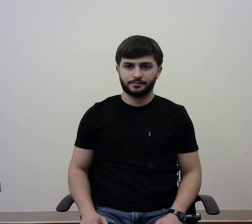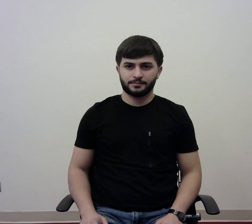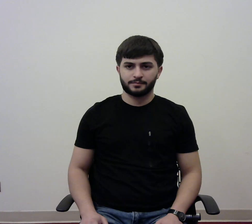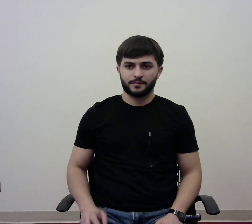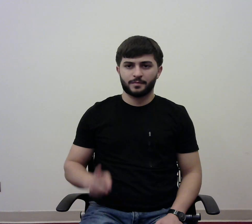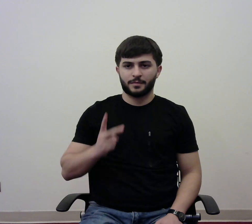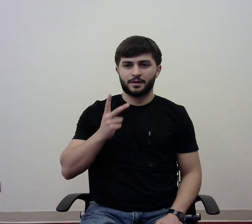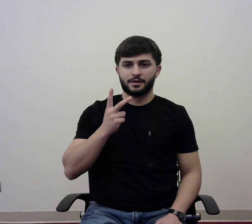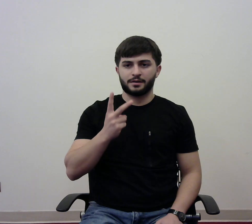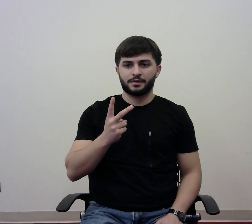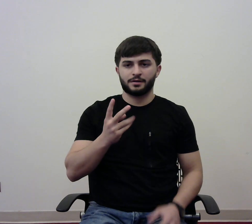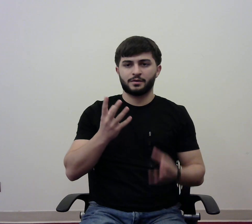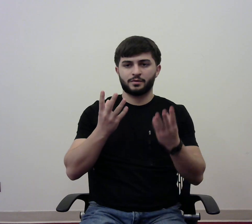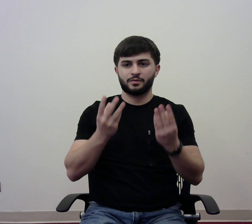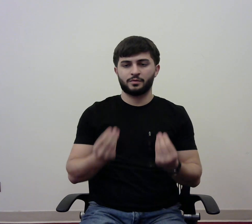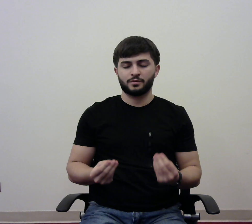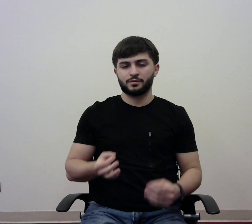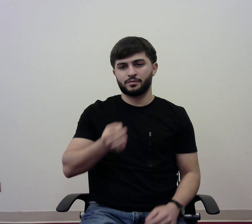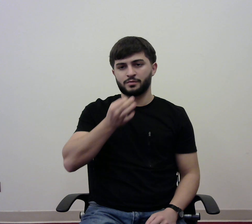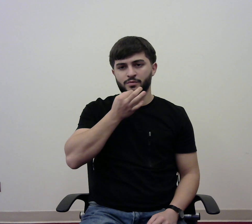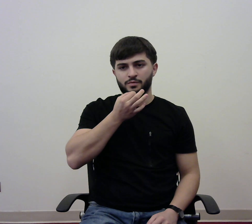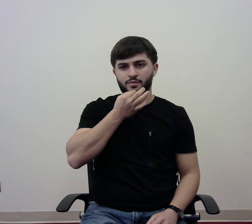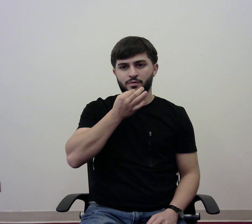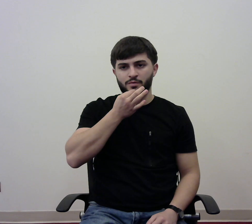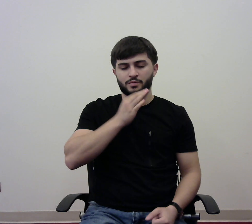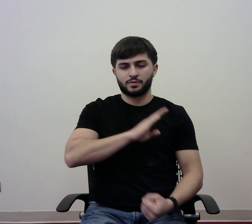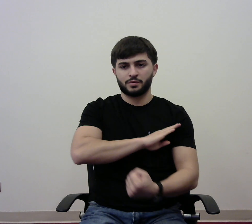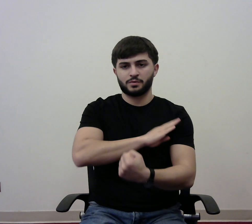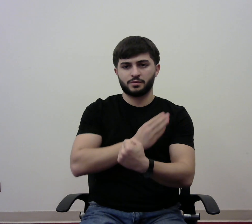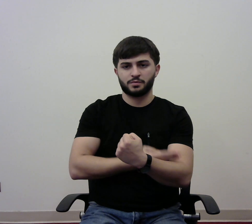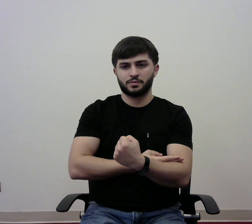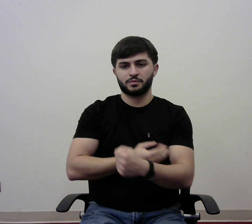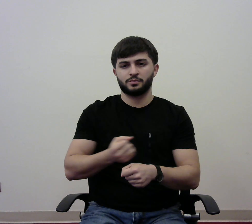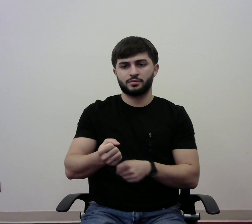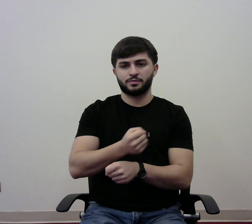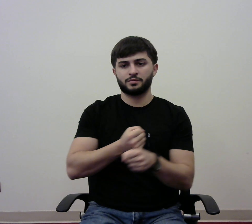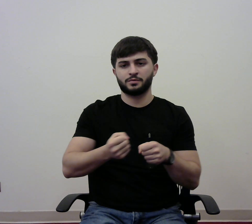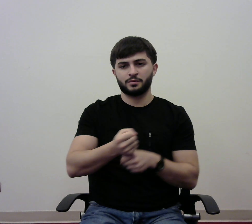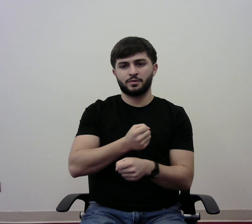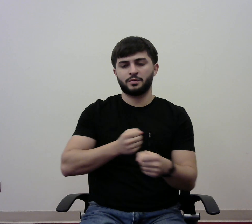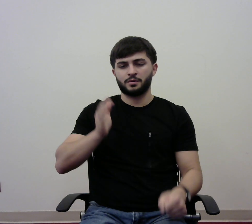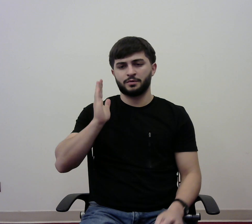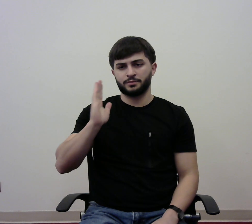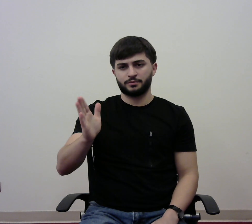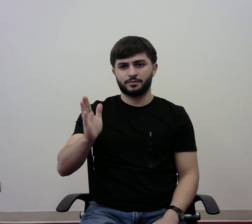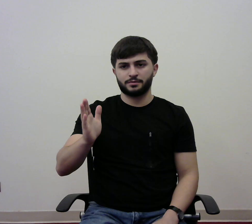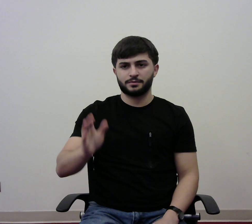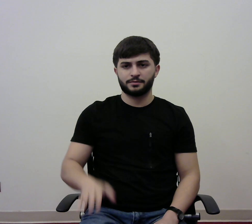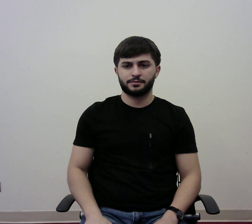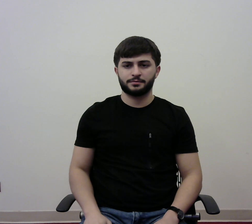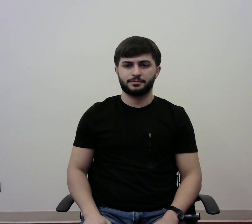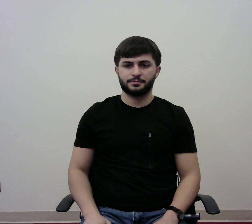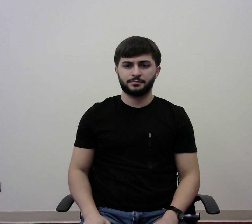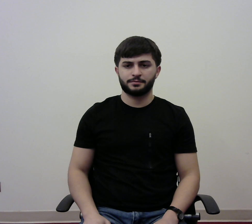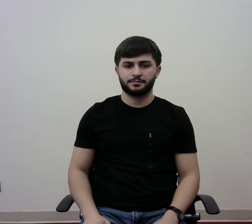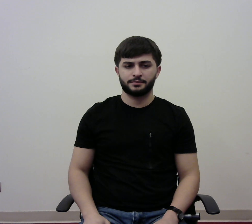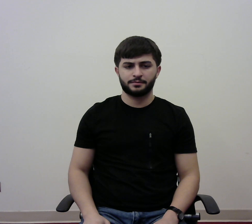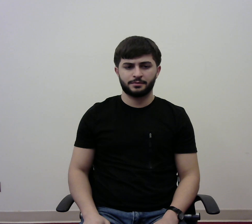İki gün sonra güclü külək olacaq